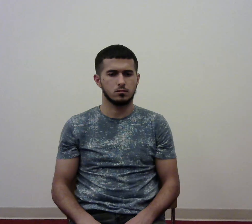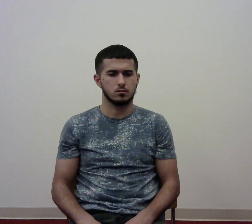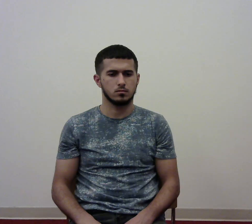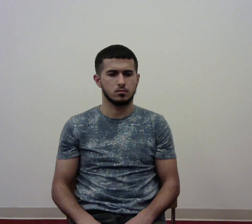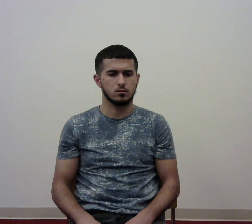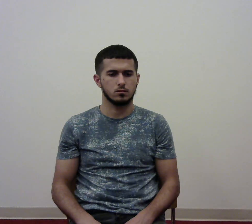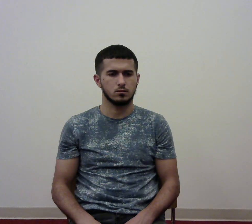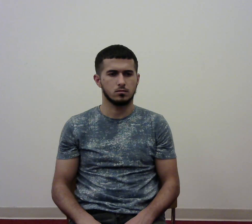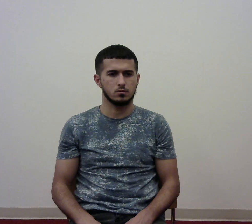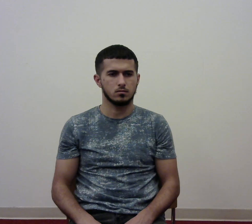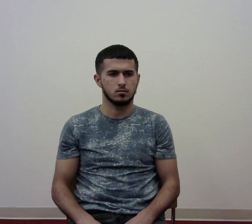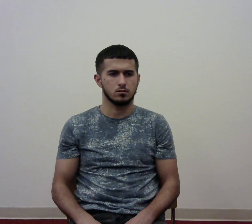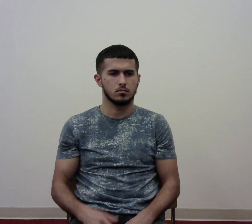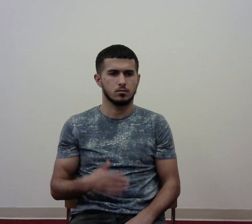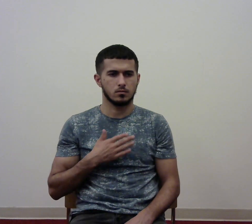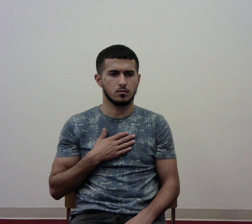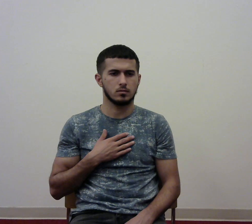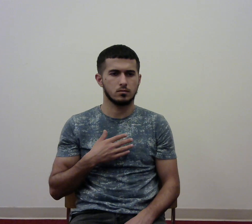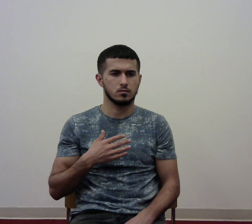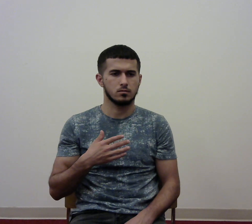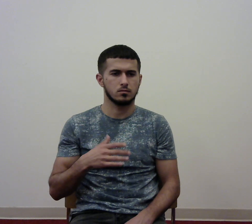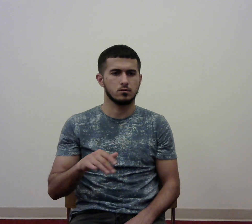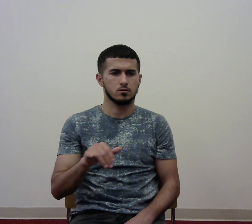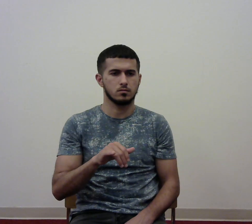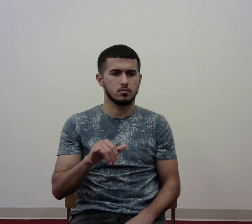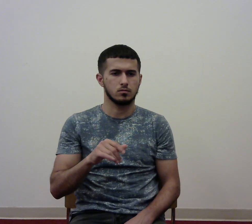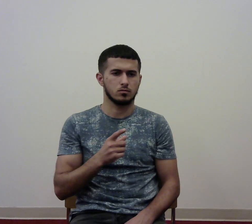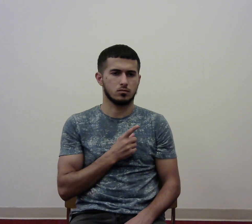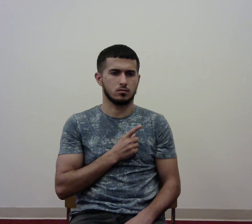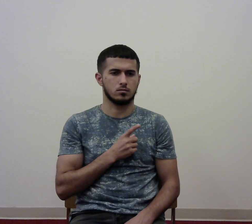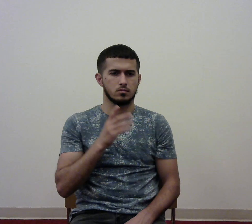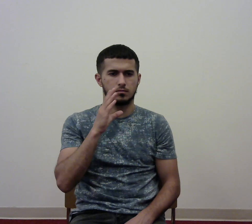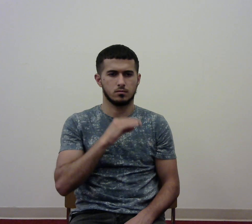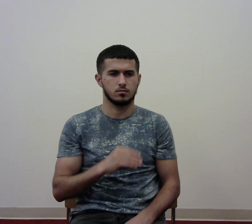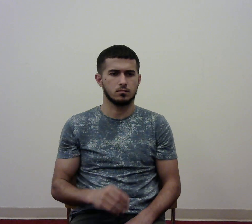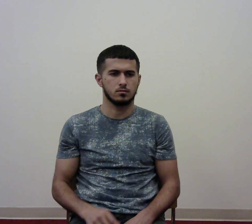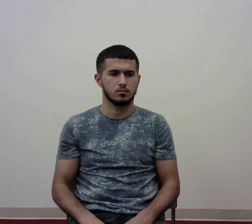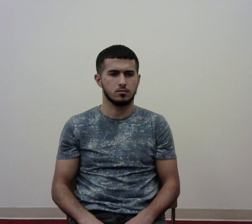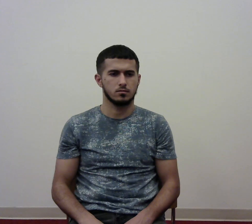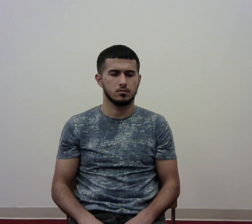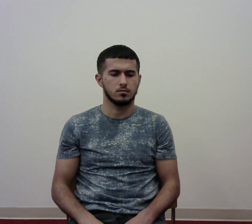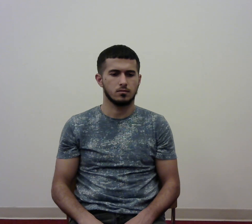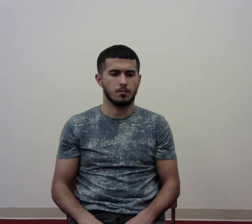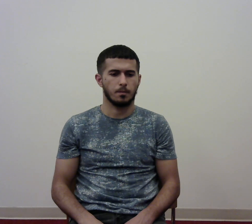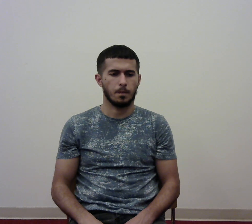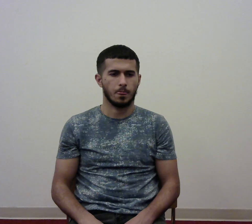Mən harda gözləyə bilərəm?